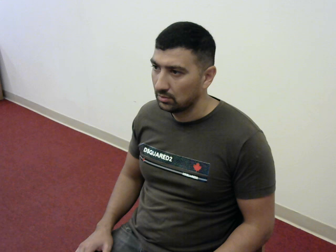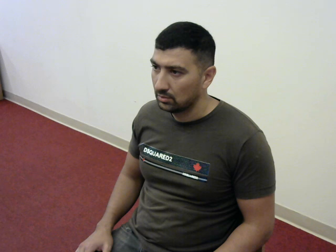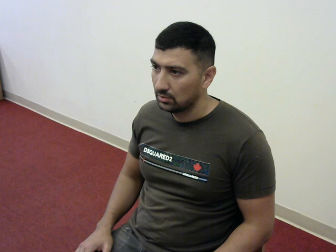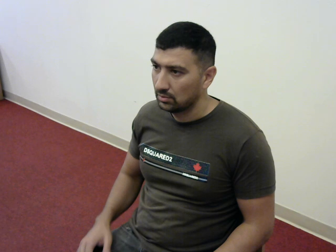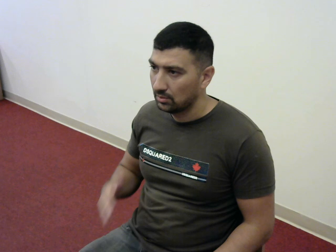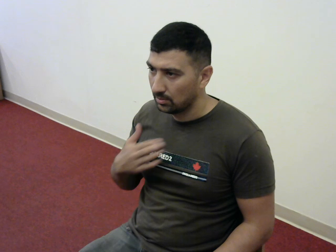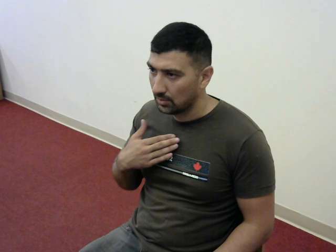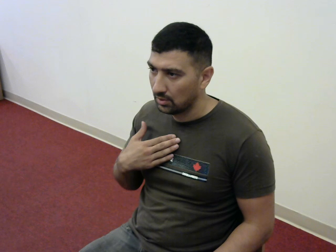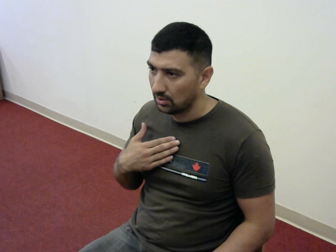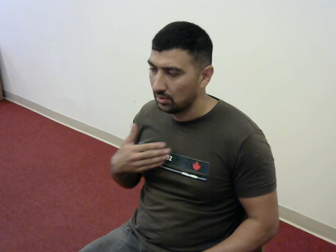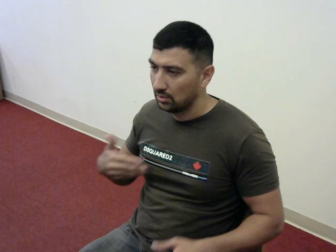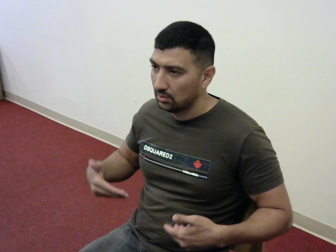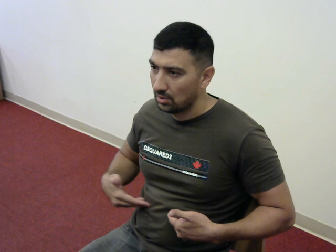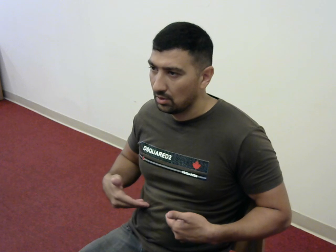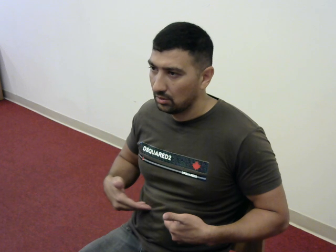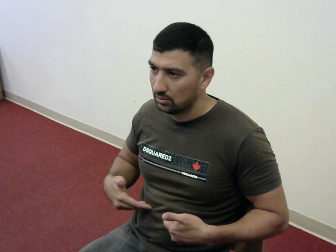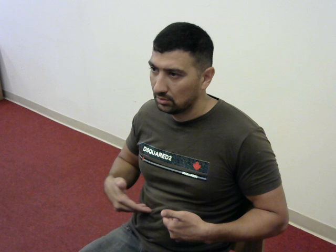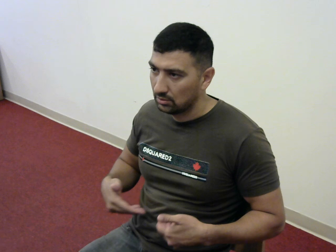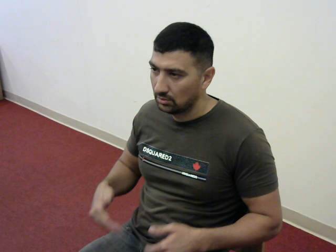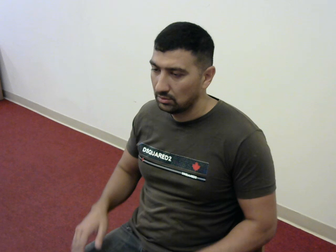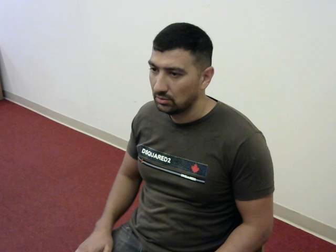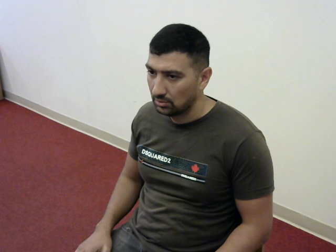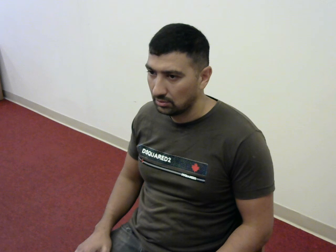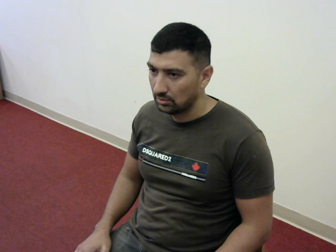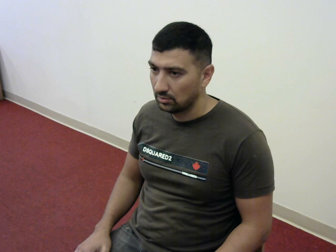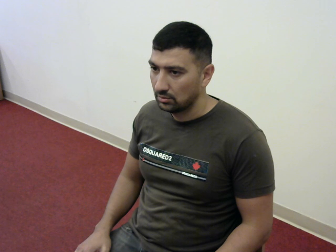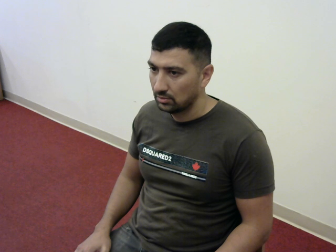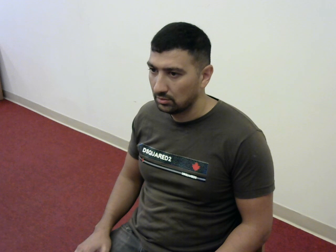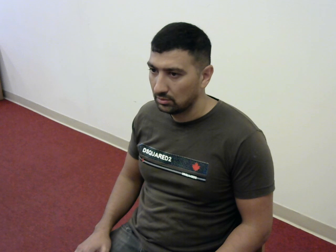Mən acam